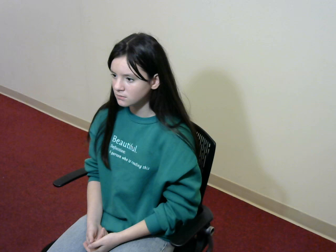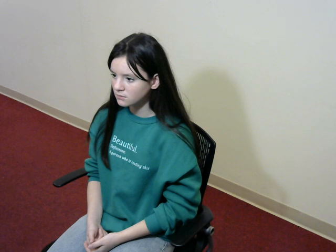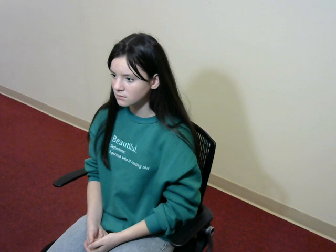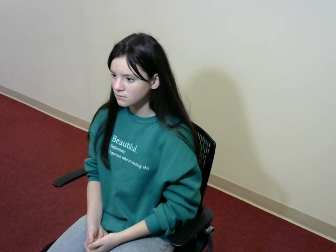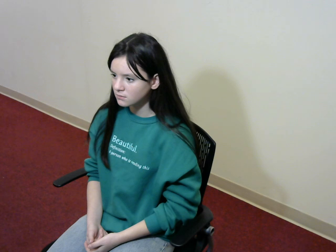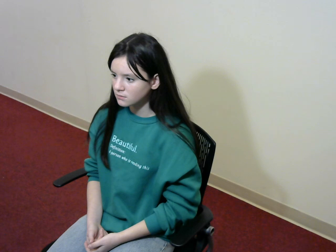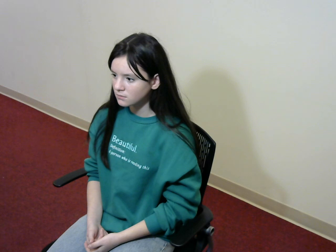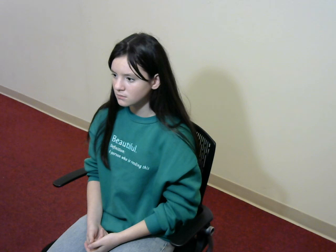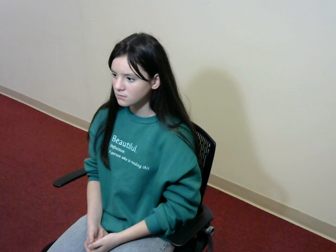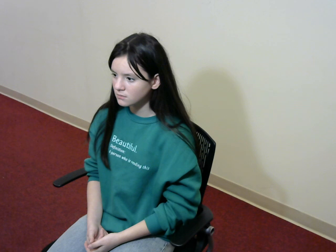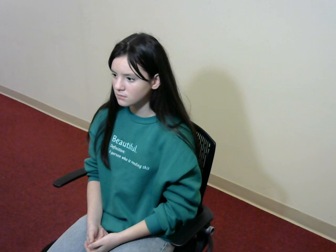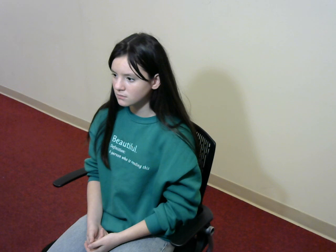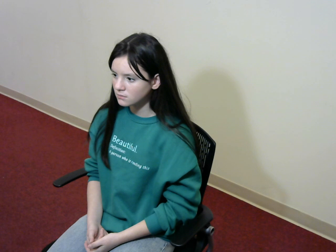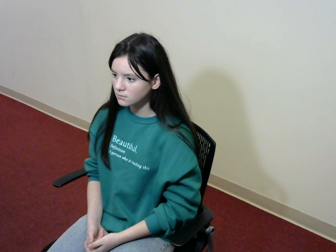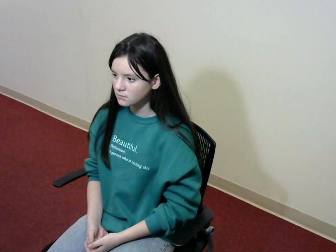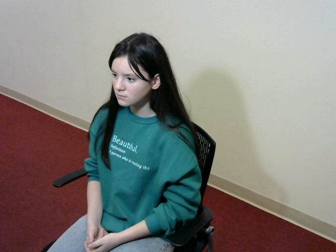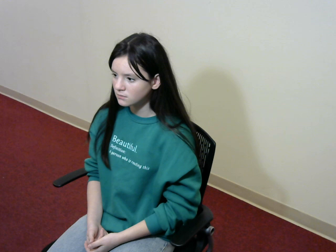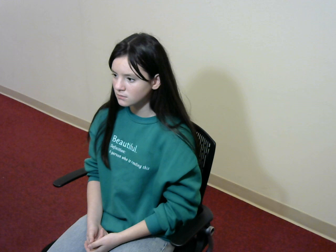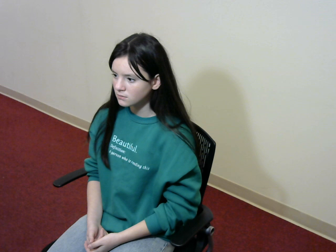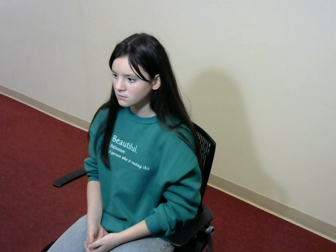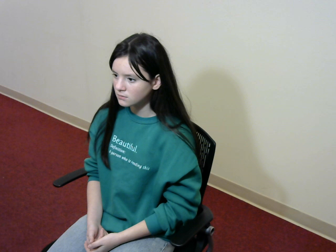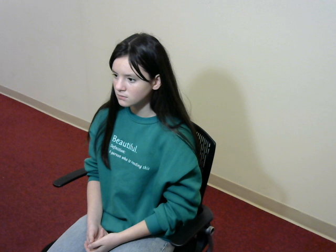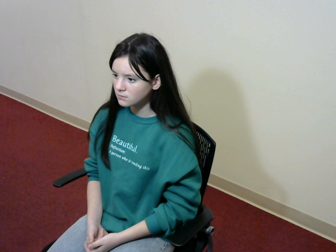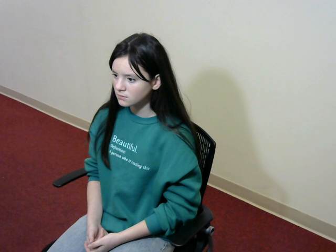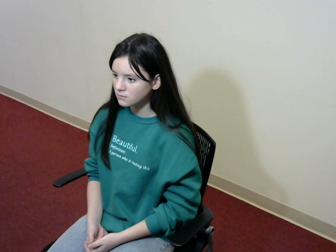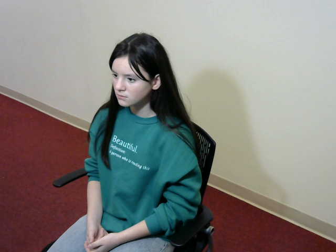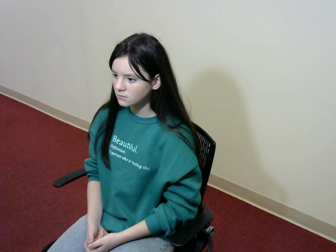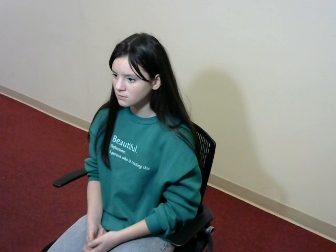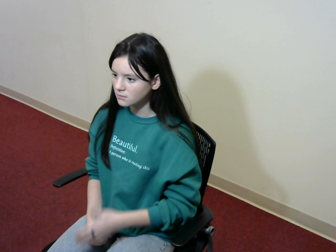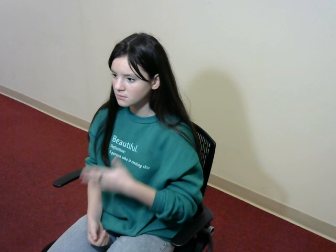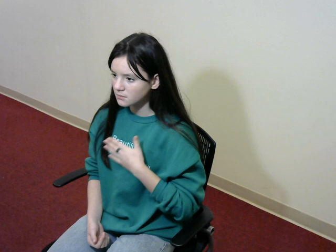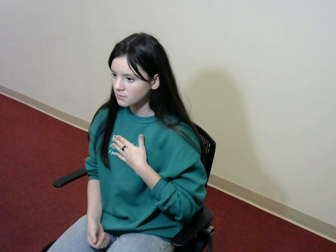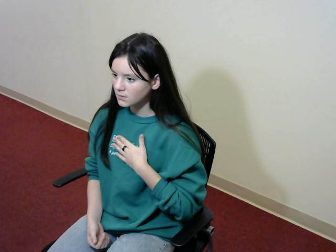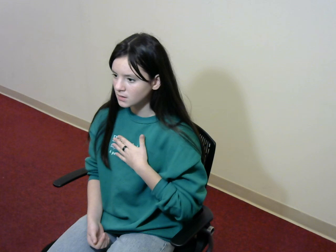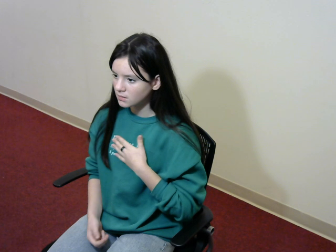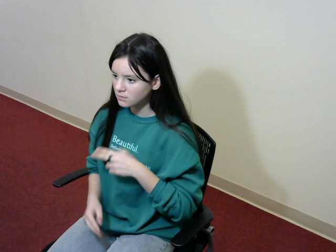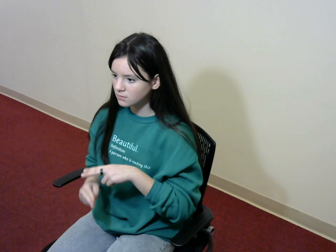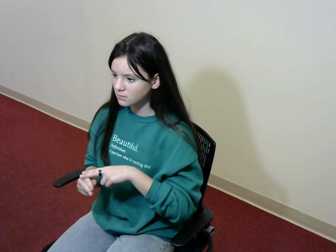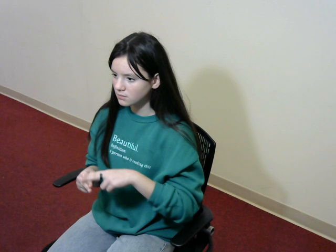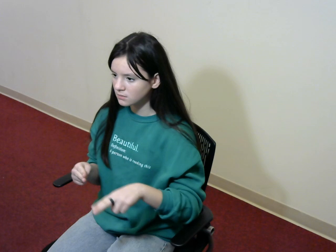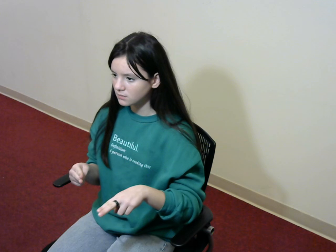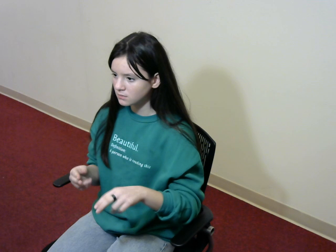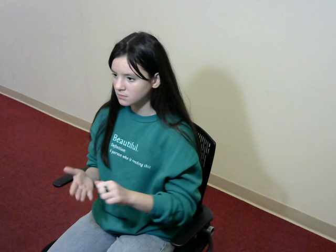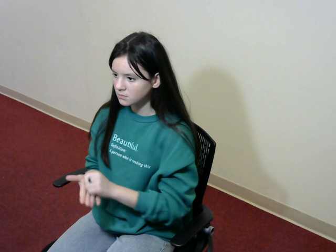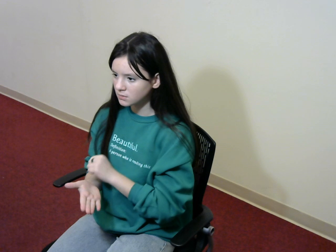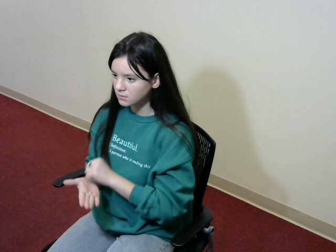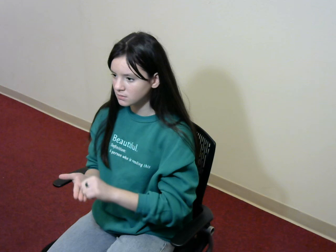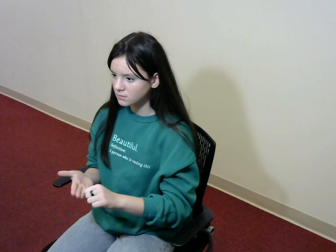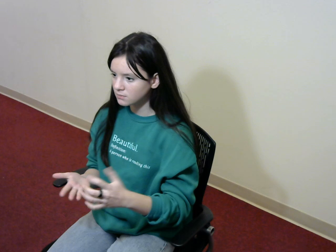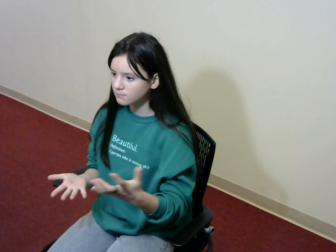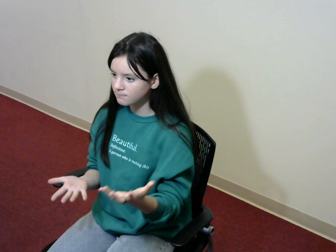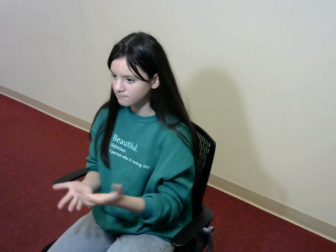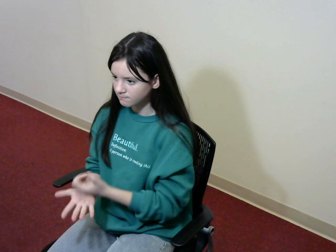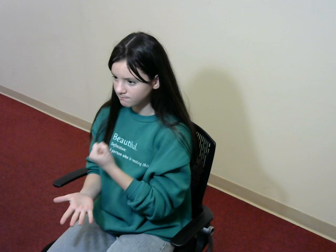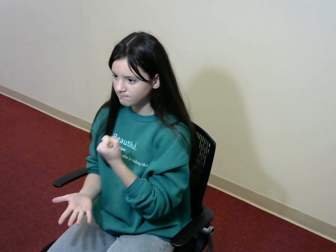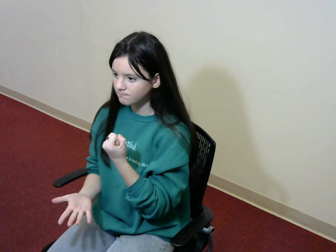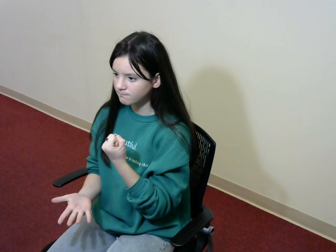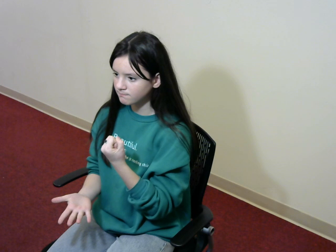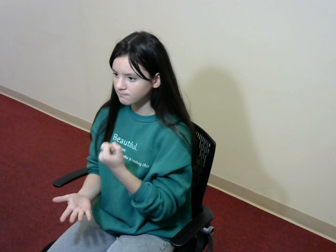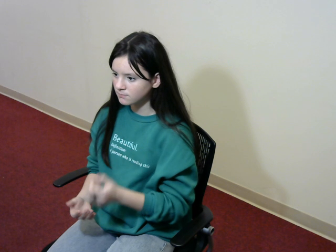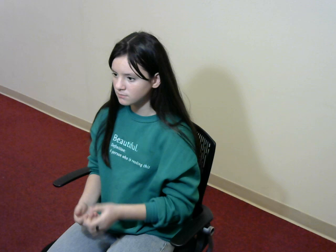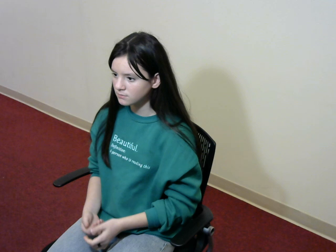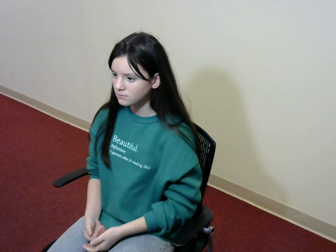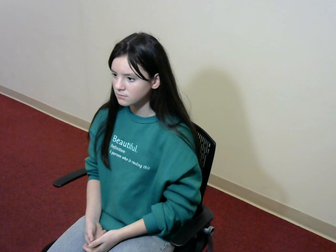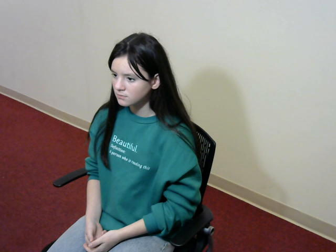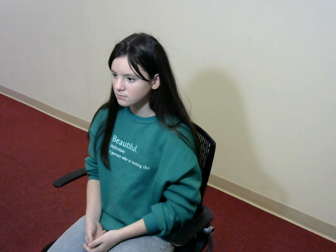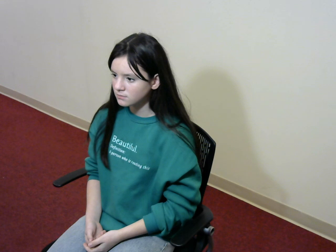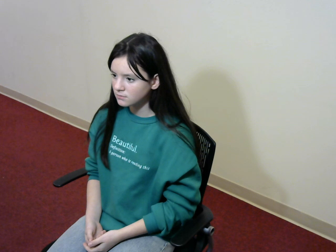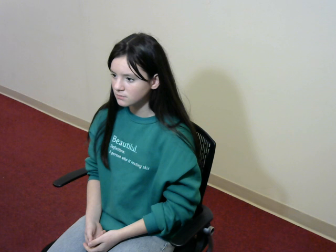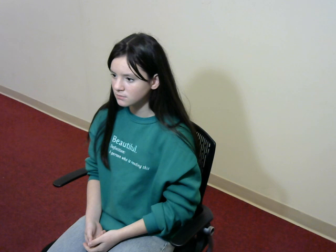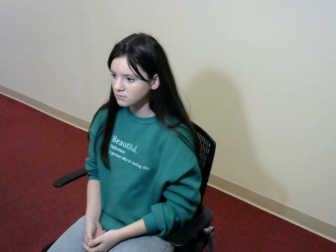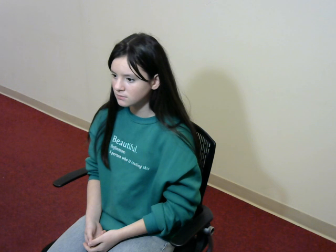Mən itirdiyim sənədi tapmışam